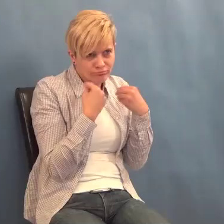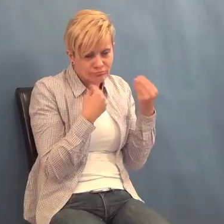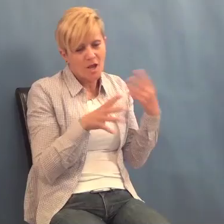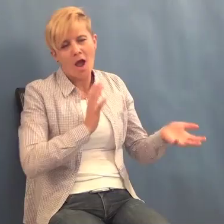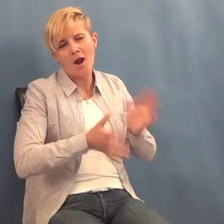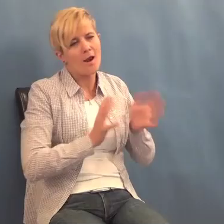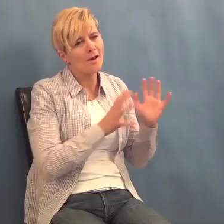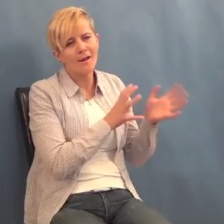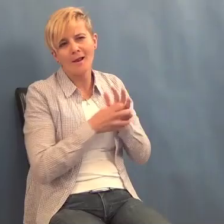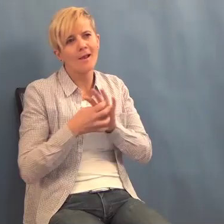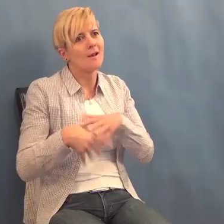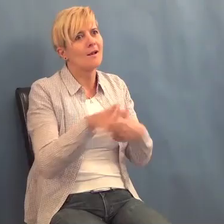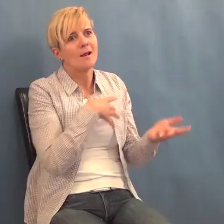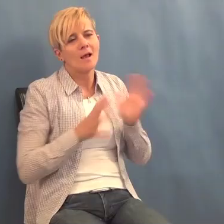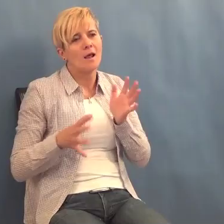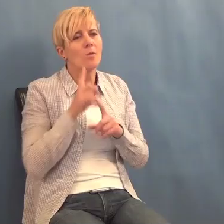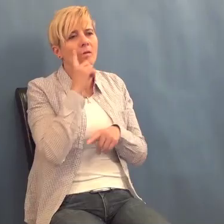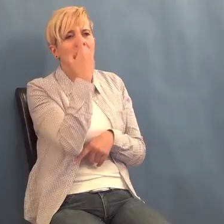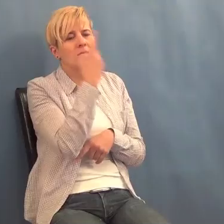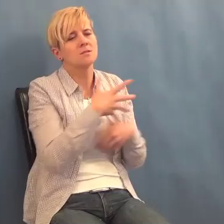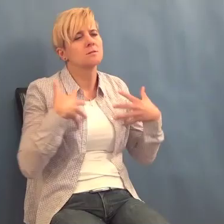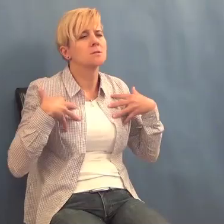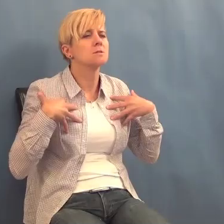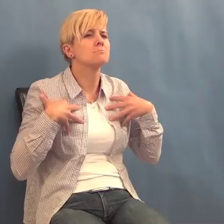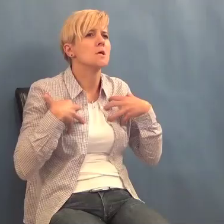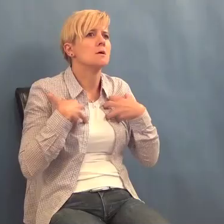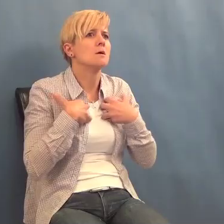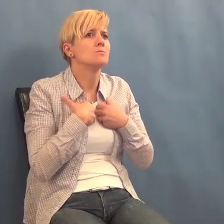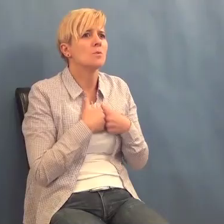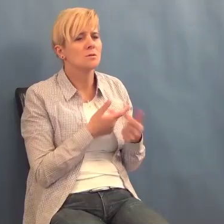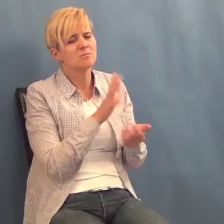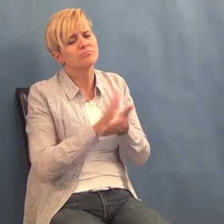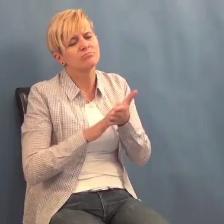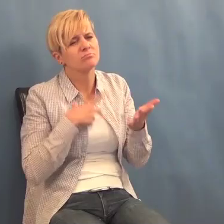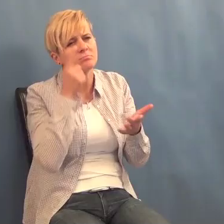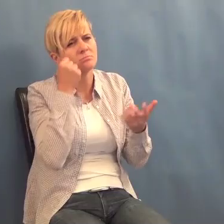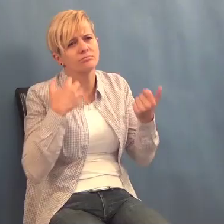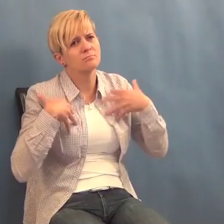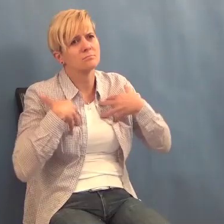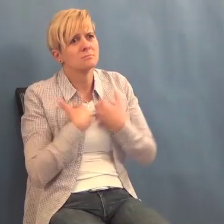Rozmawiają, gadają, a jeden chłopak jest bardzo zmęczony i przeprasza ich, ale chce iść spać, bo jest bardzo zmęczony.